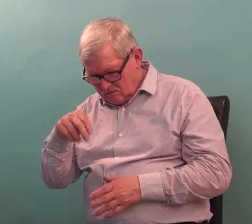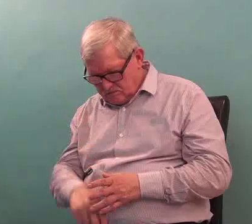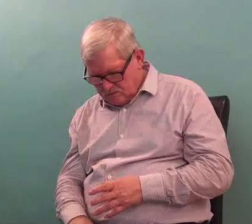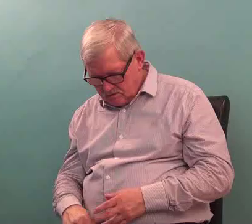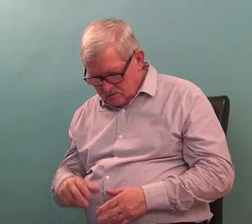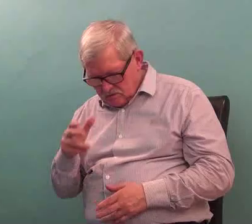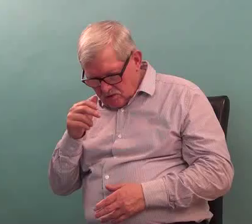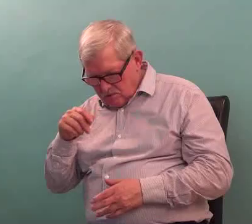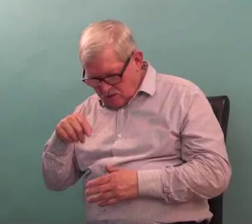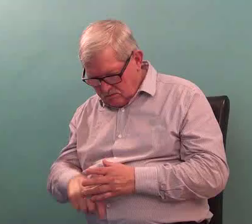Żaba wpada.